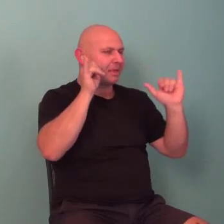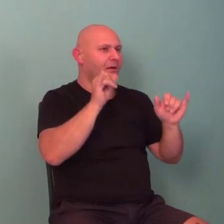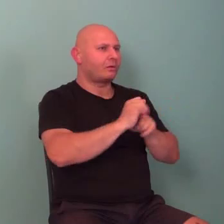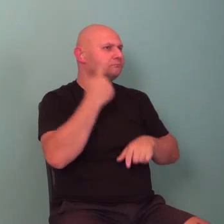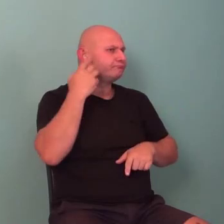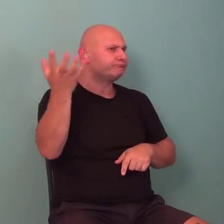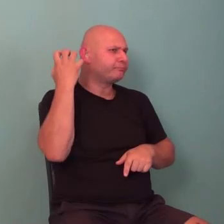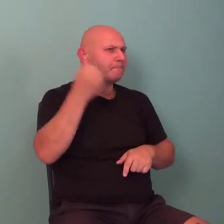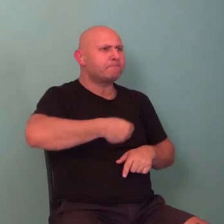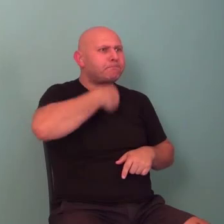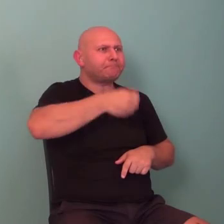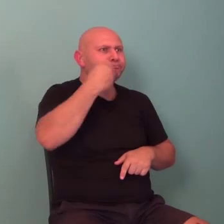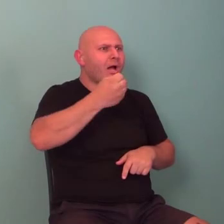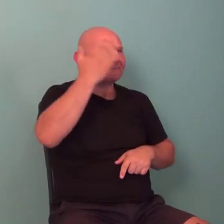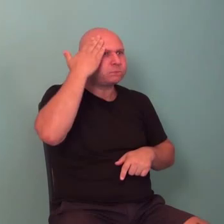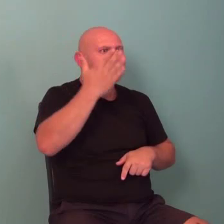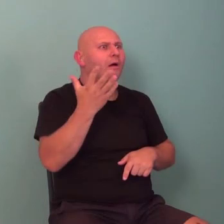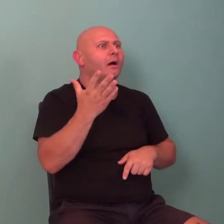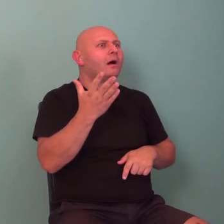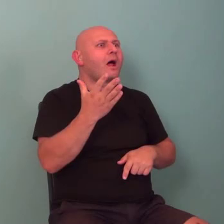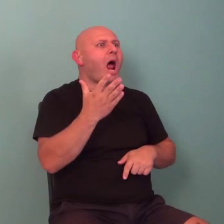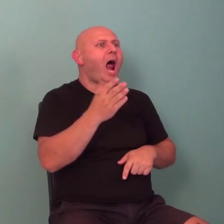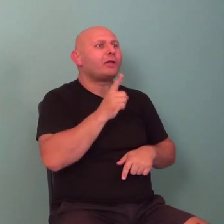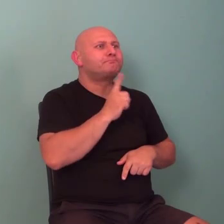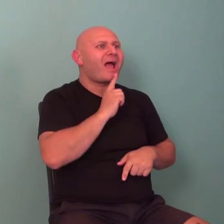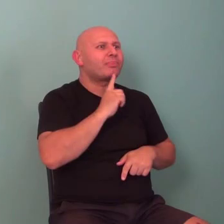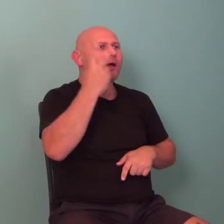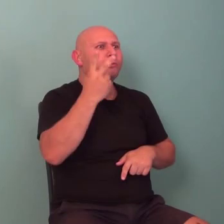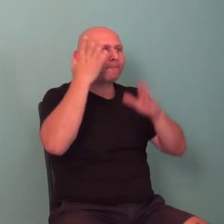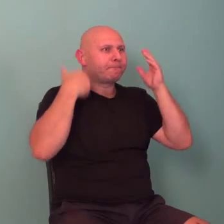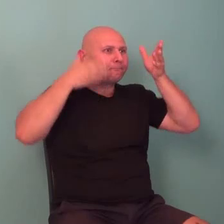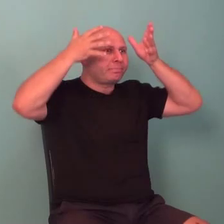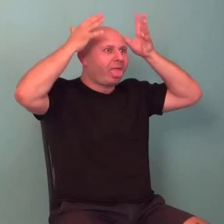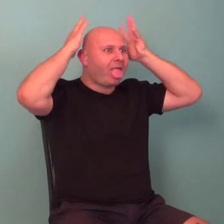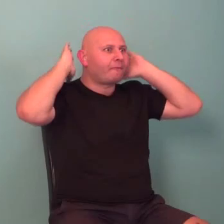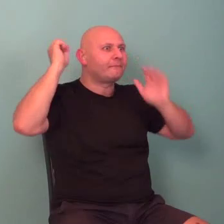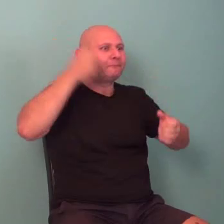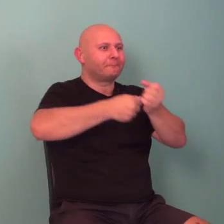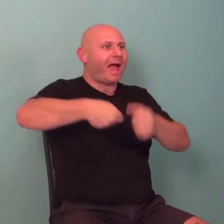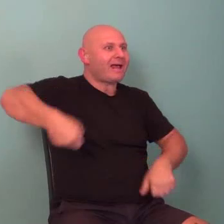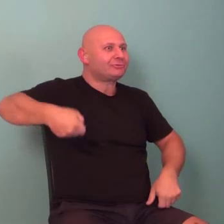Akurat usłyszała go babcia, wiesz, z siwymi włosami i od razu przyszła z parasolką w dłoni.